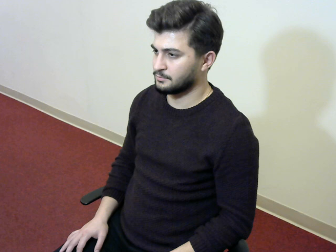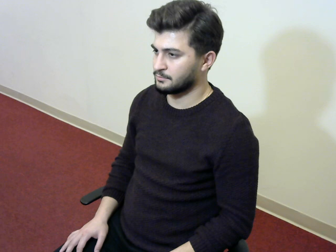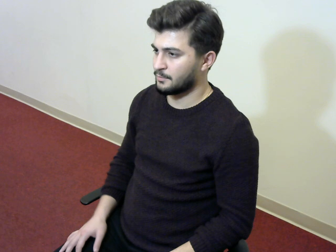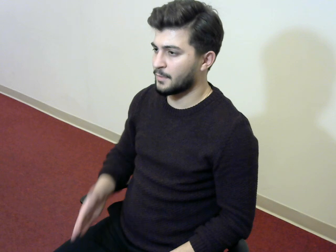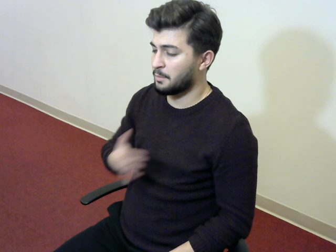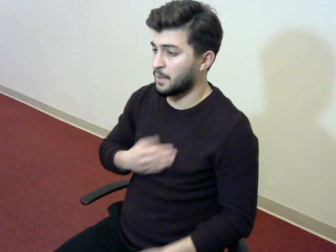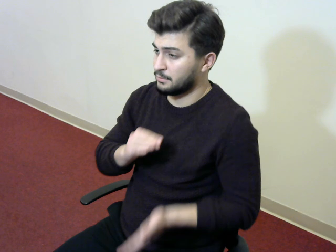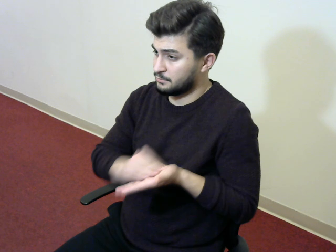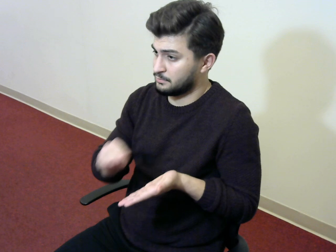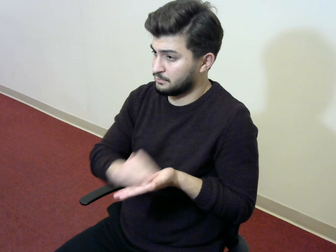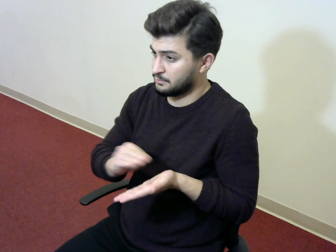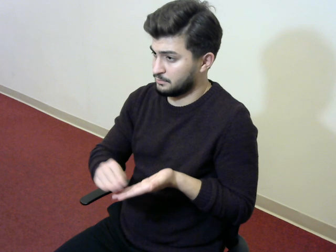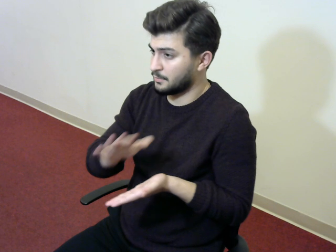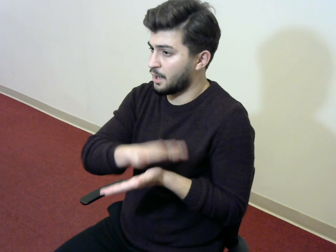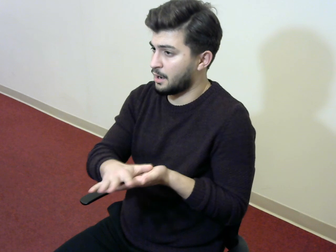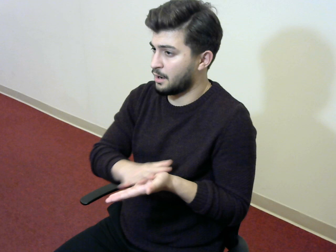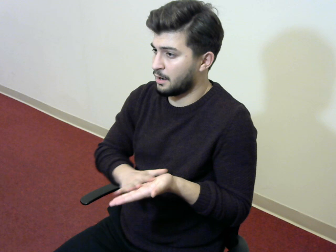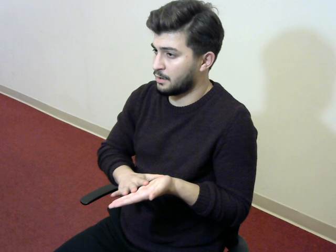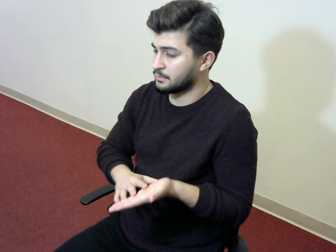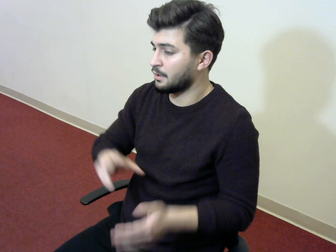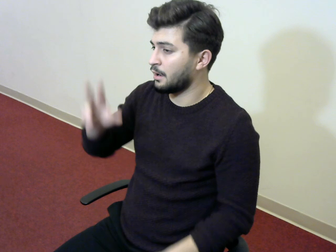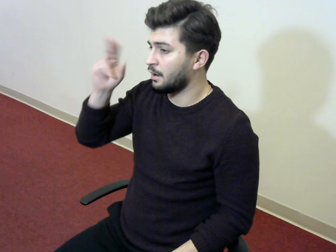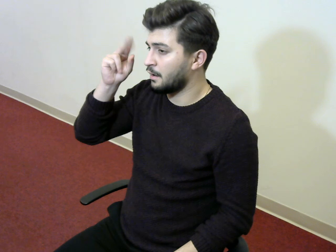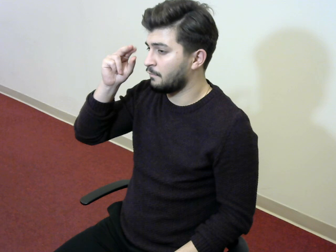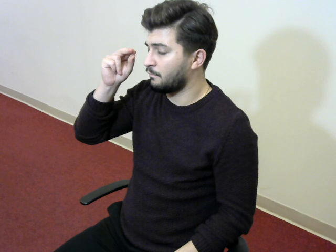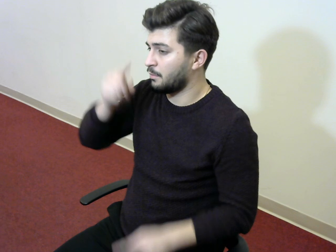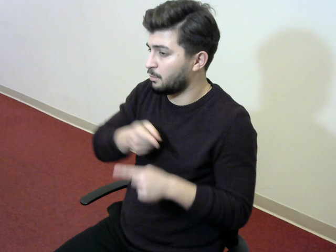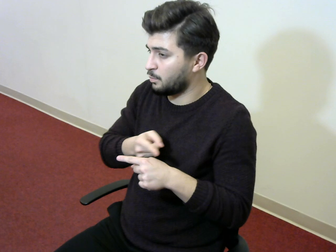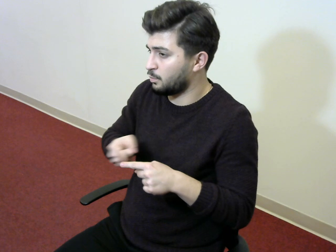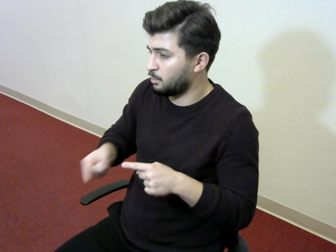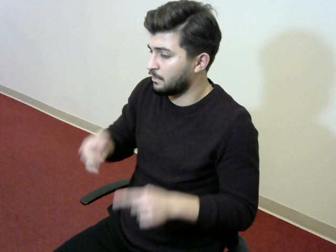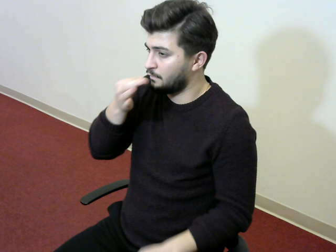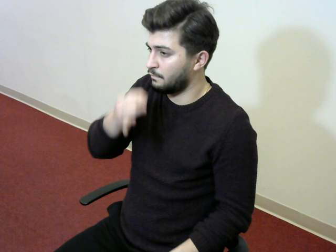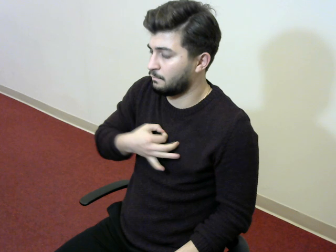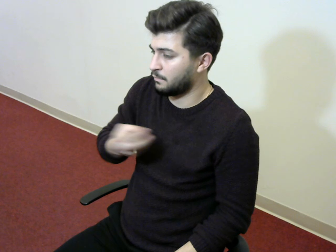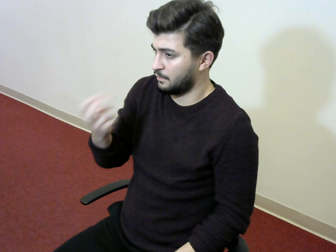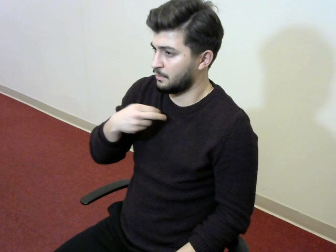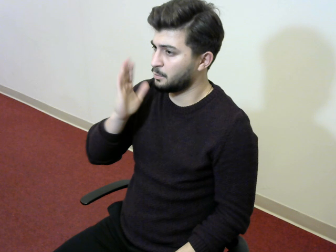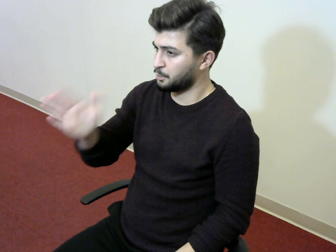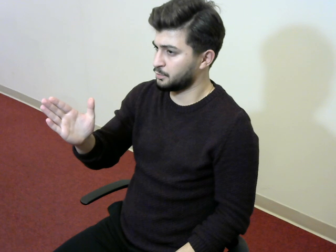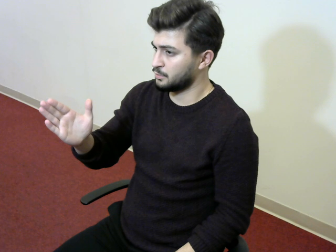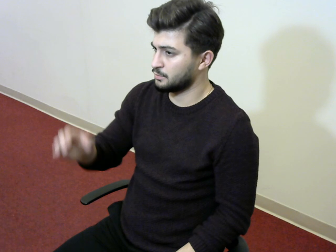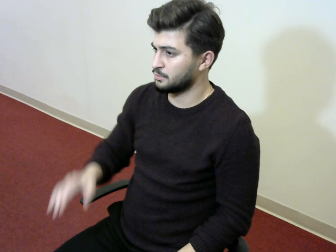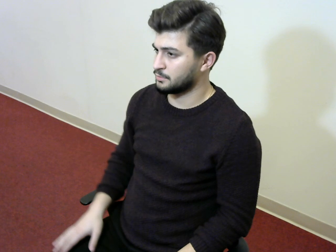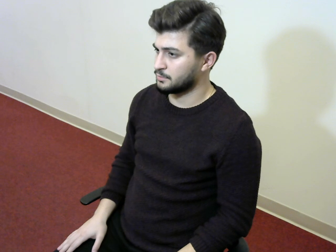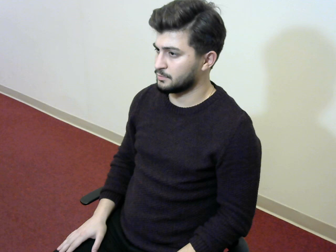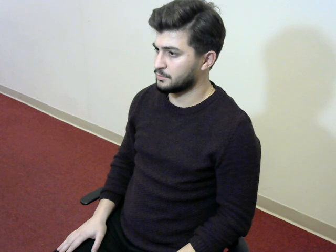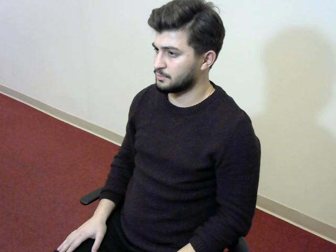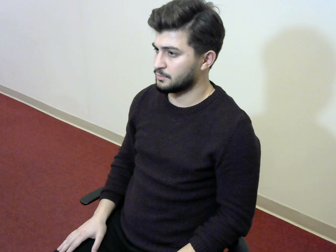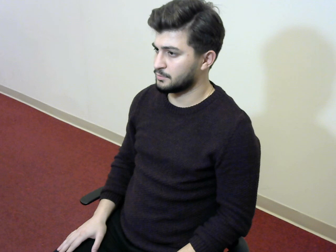Mənim yazdığım ərizəyə hansı müddətdə cavab gələcək?